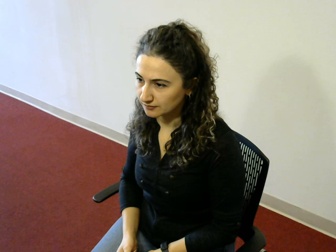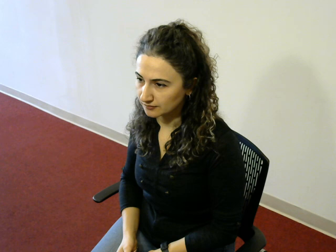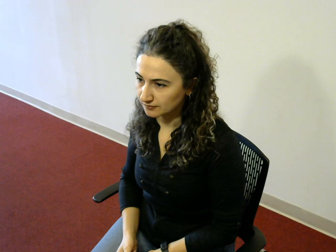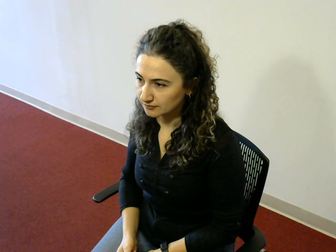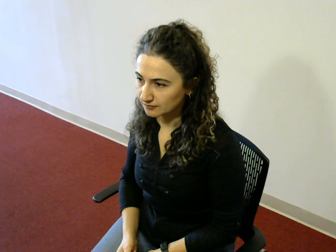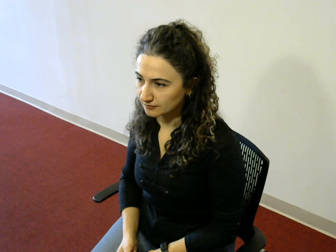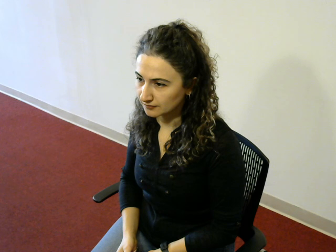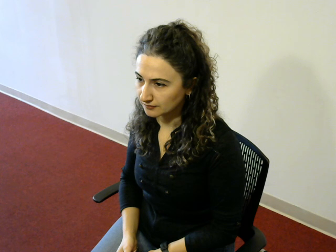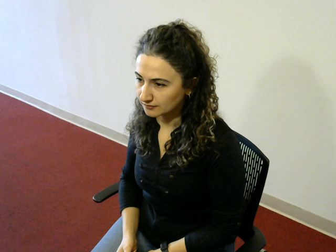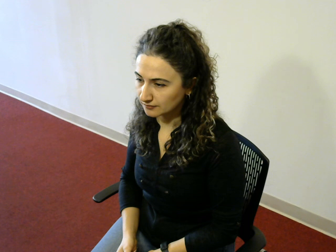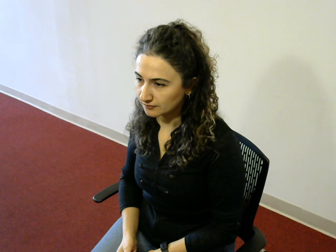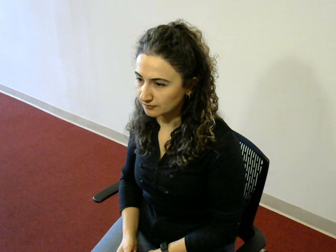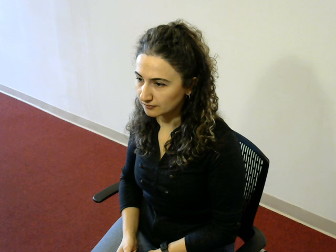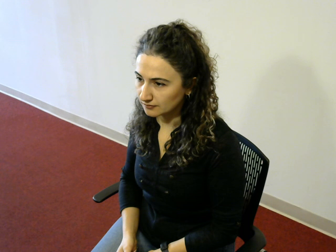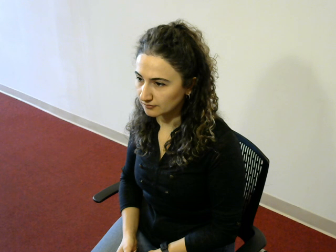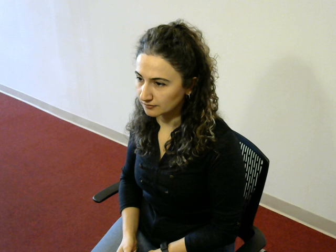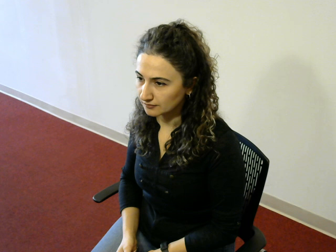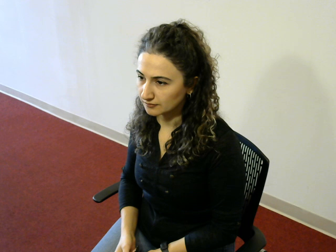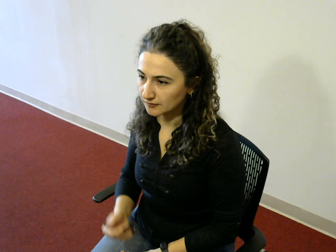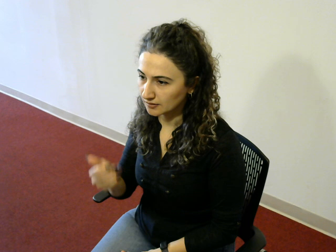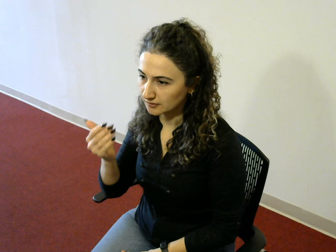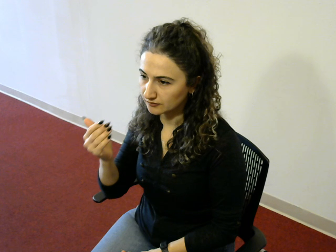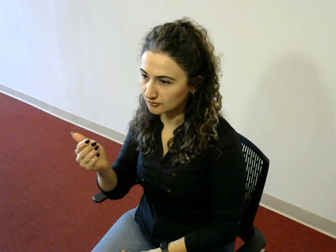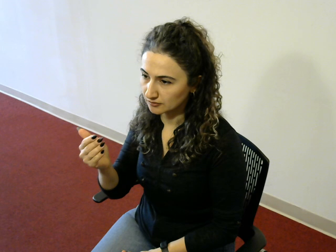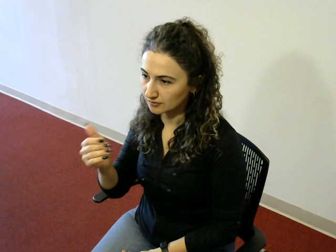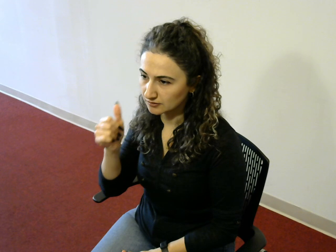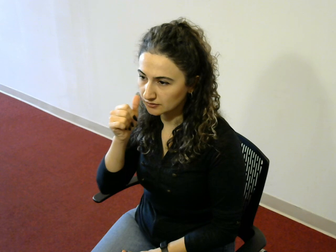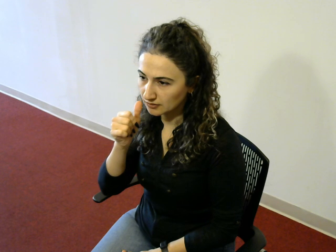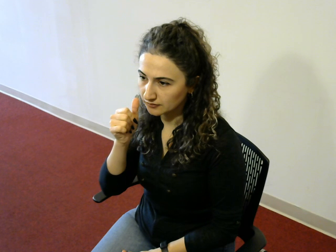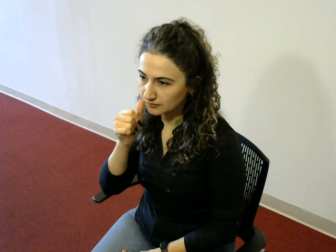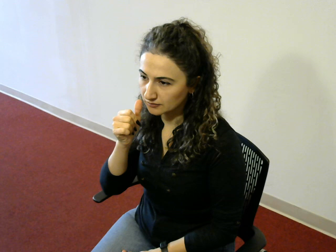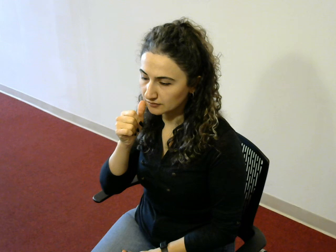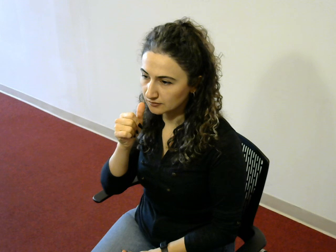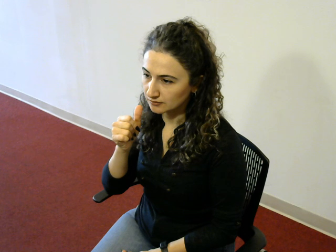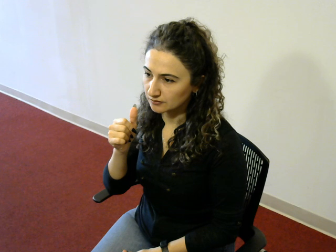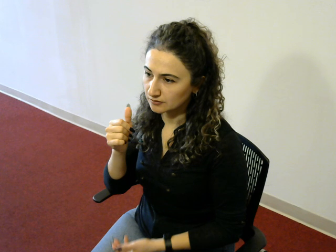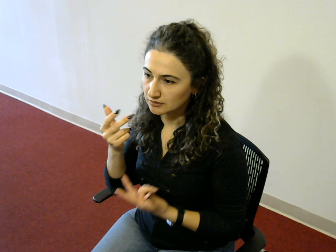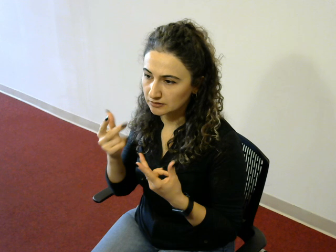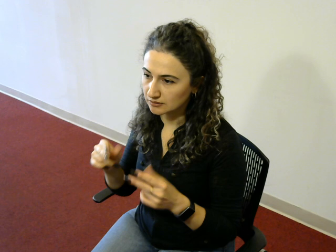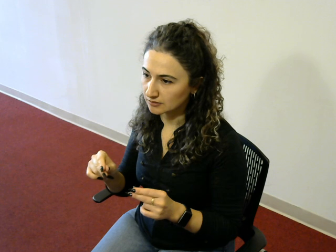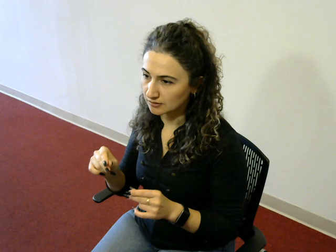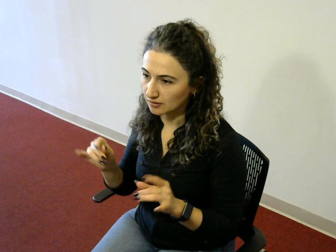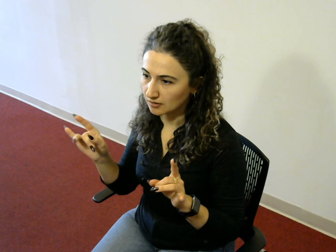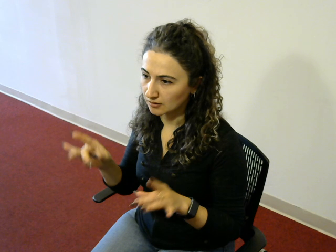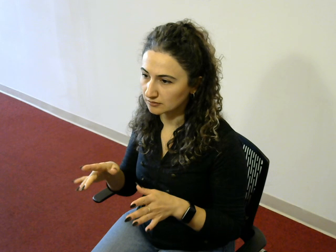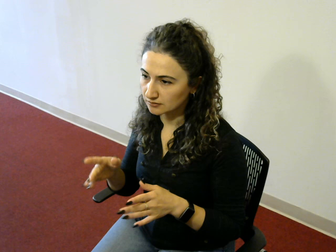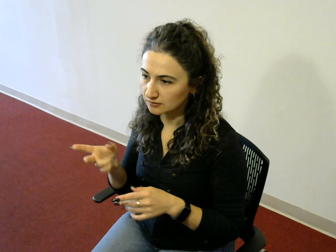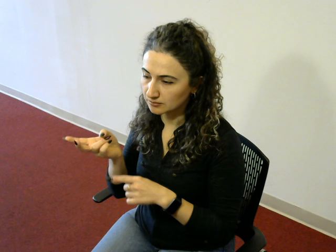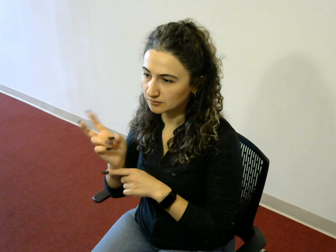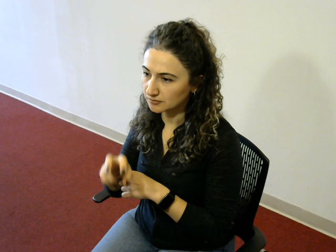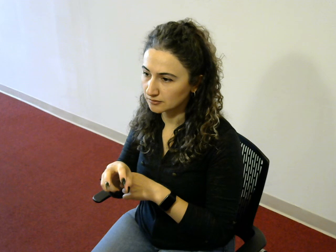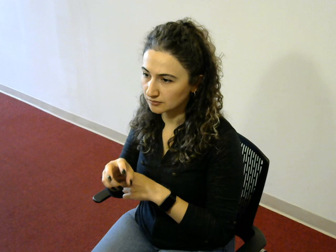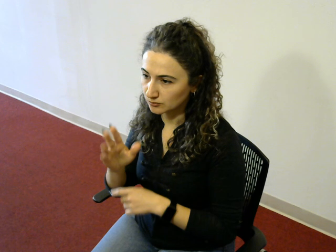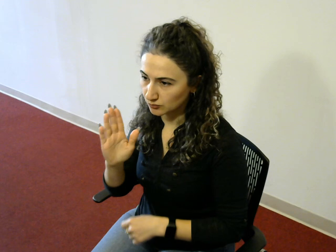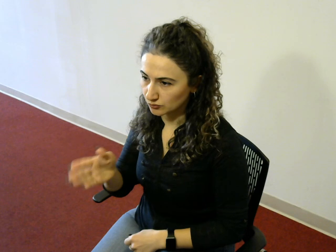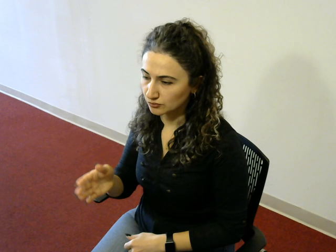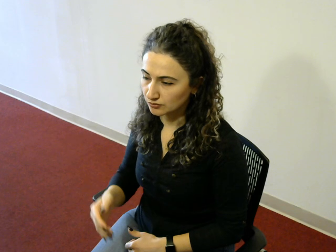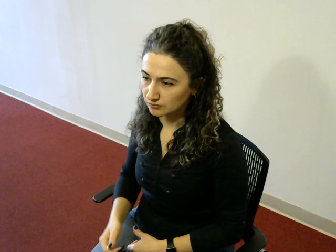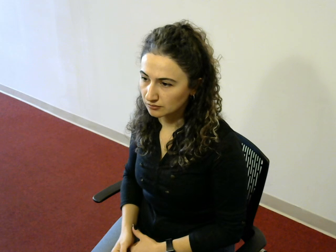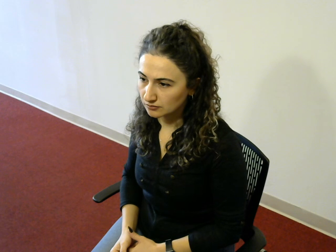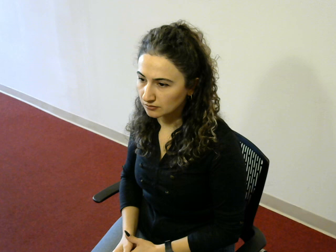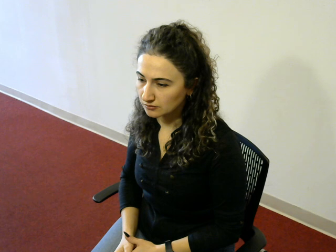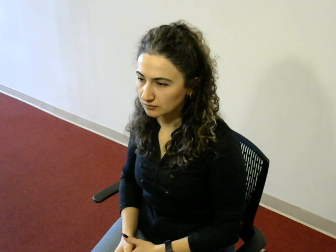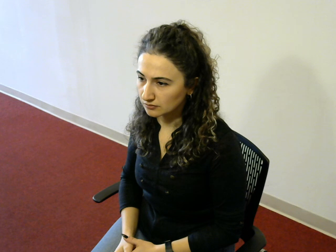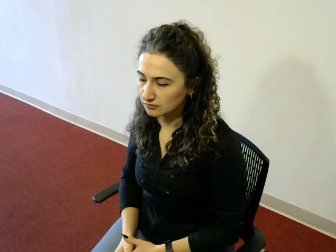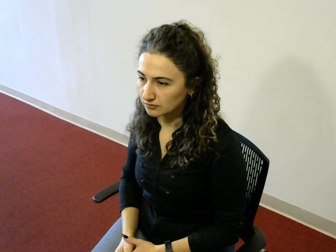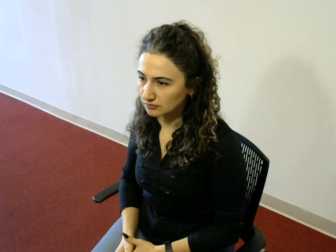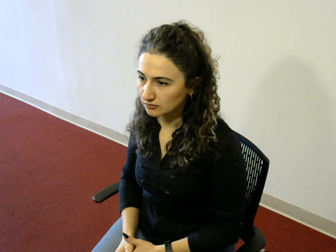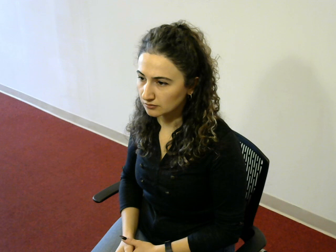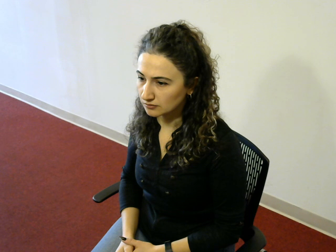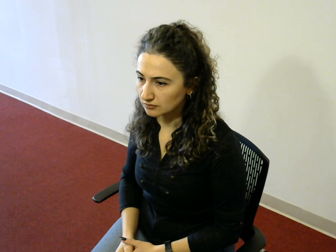Siz sabah hansı restorana gedəcəksiniz?